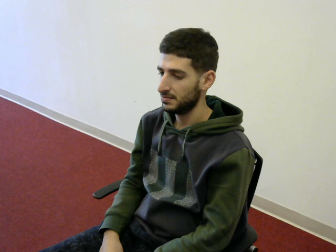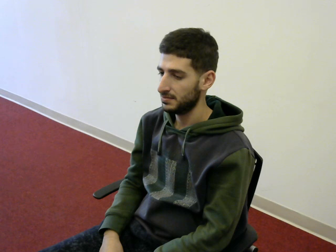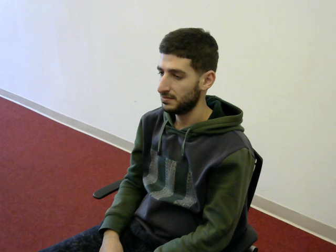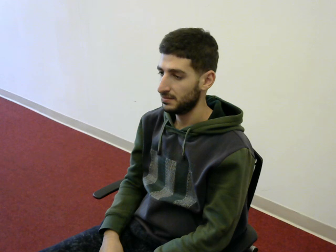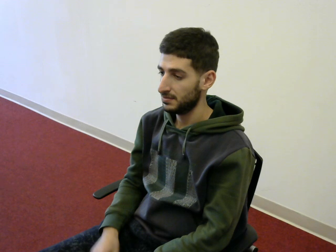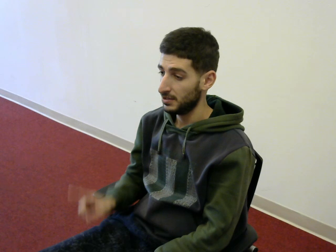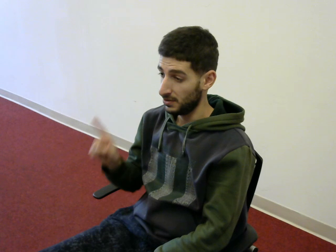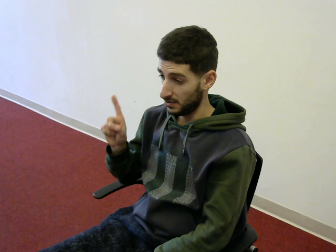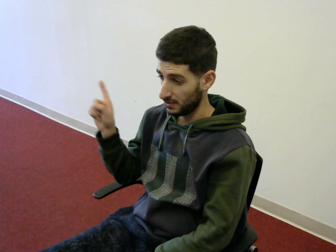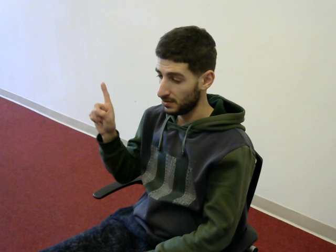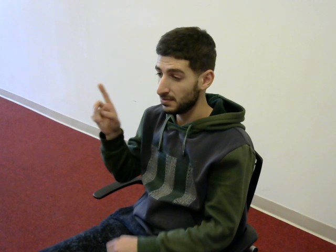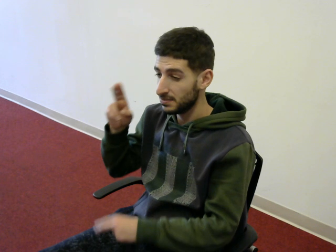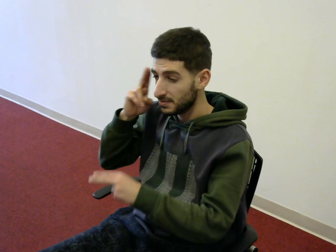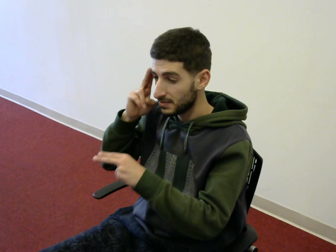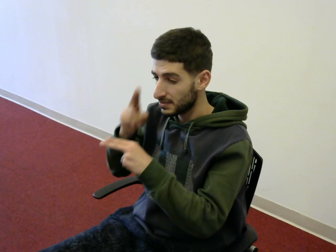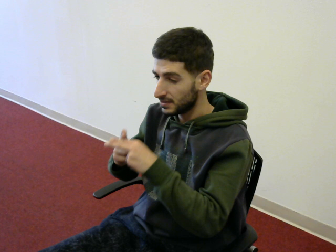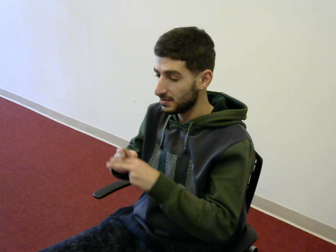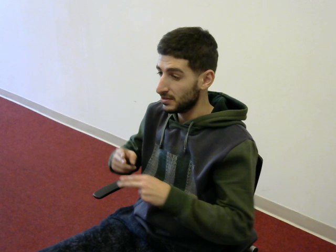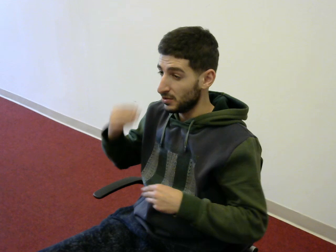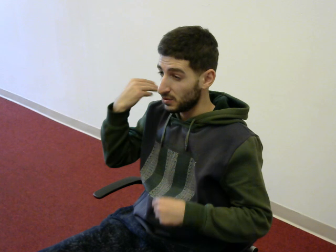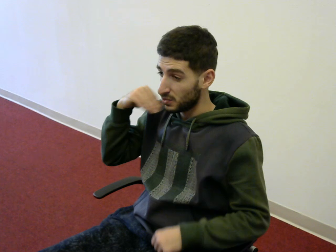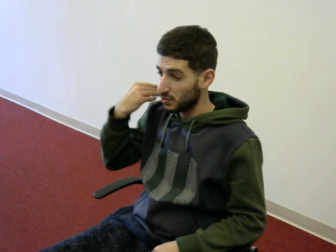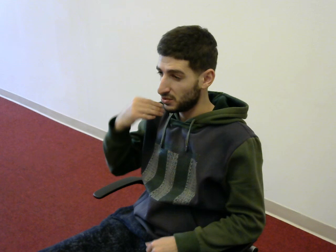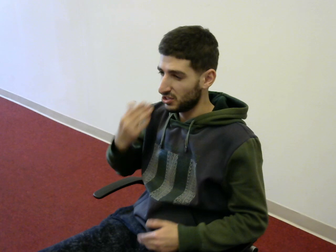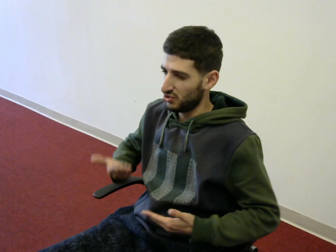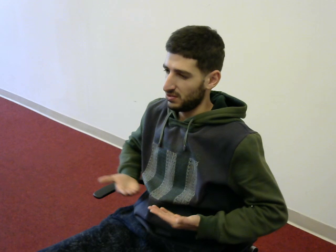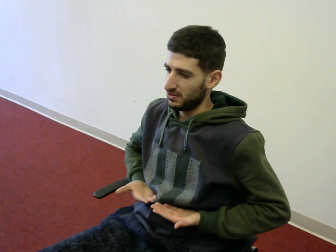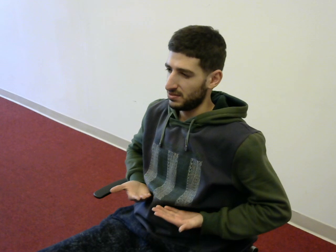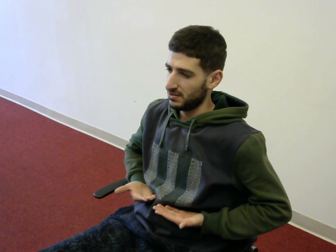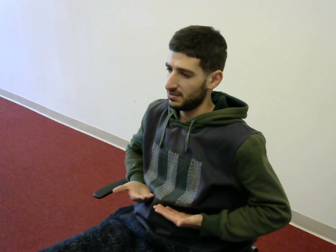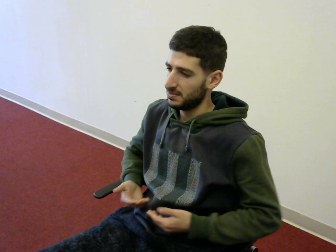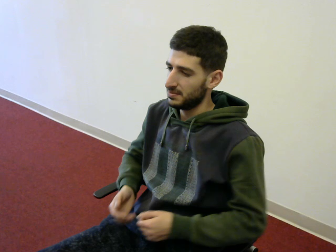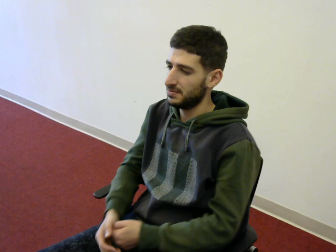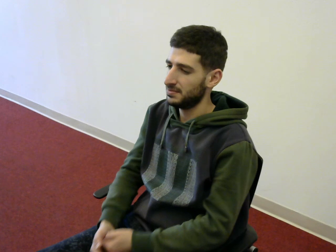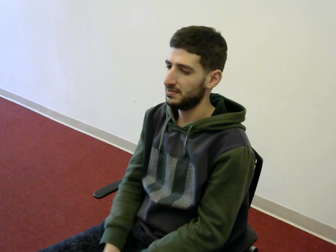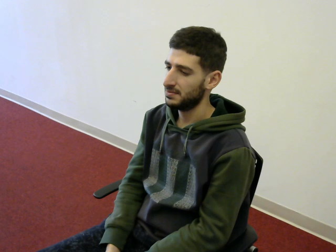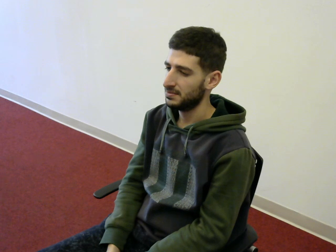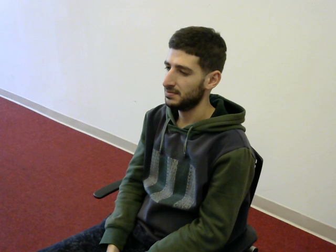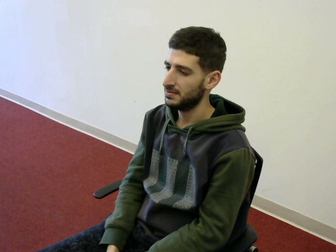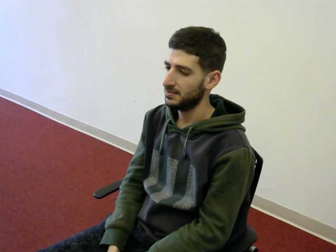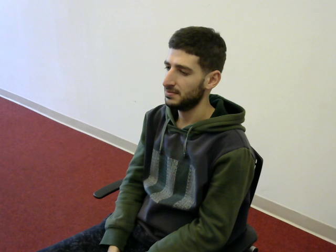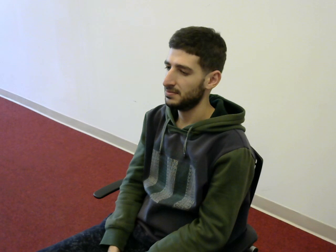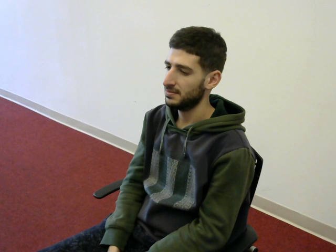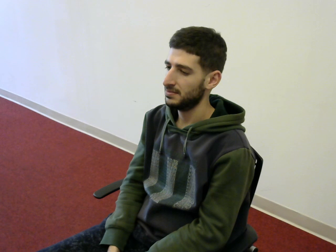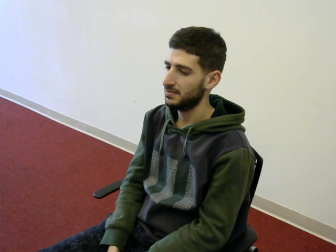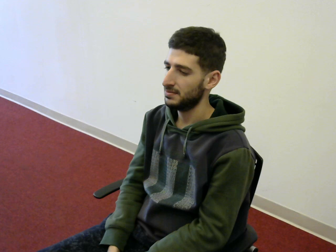Onun qardaşı Türkiyədə yaşayır